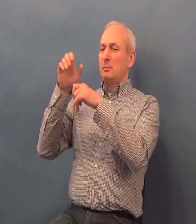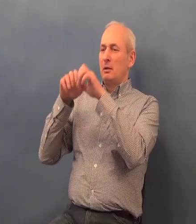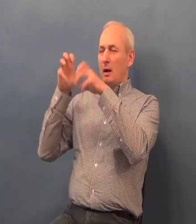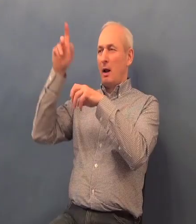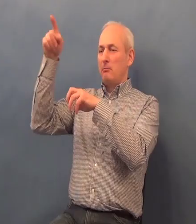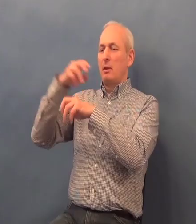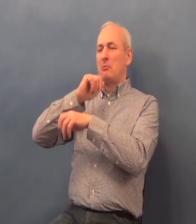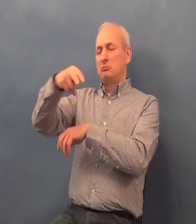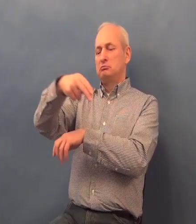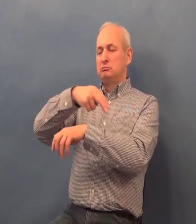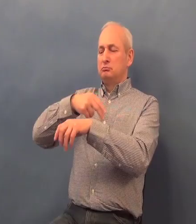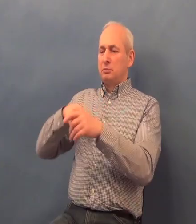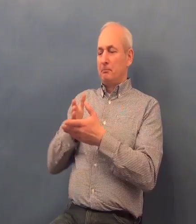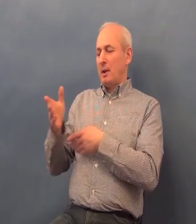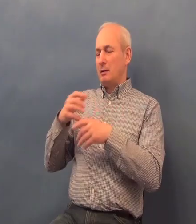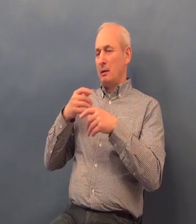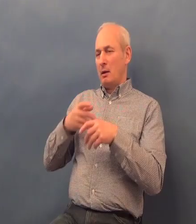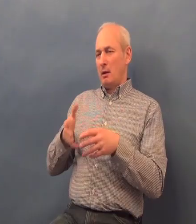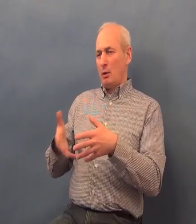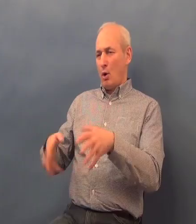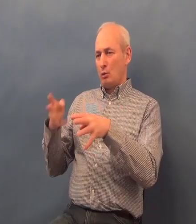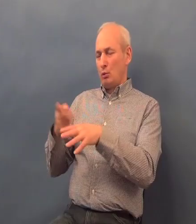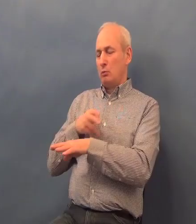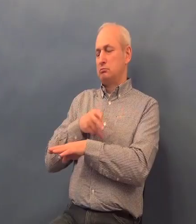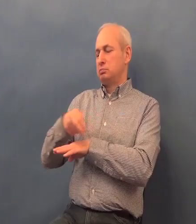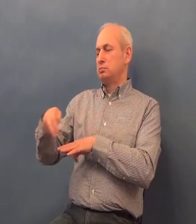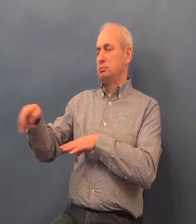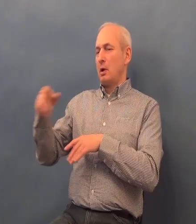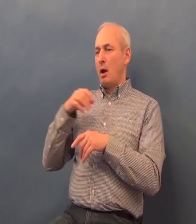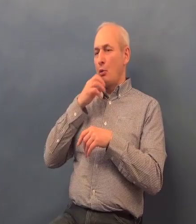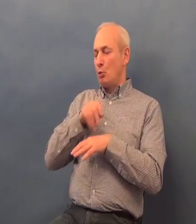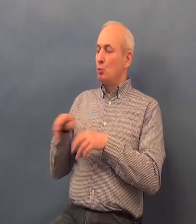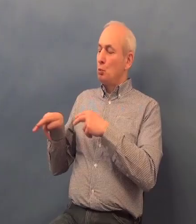Pan z kozą dochodzą do mężczyzny, przechodzą przez kosze, widać, że koza coś wypatrzyła.